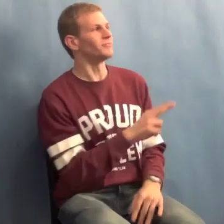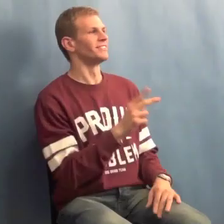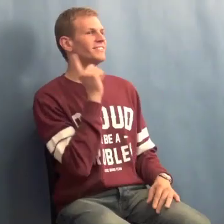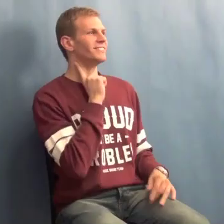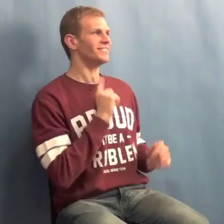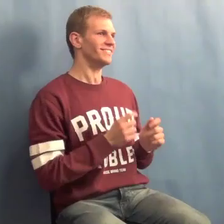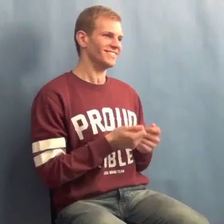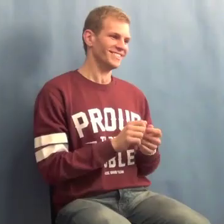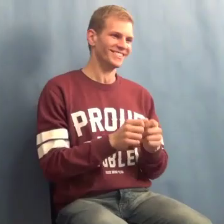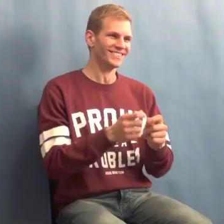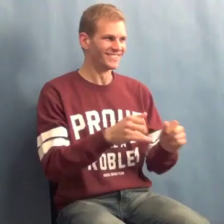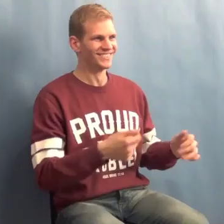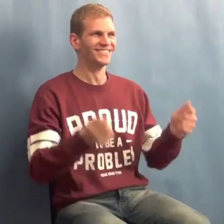Zaczął się dziwnie zachowywać.